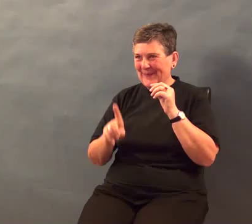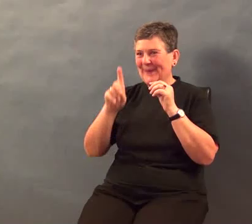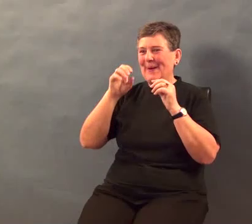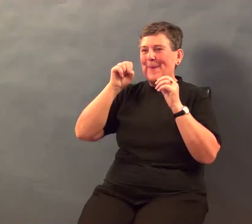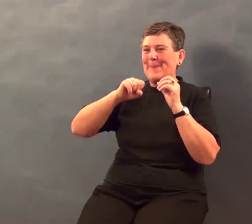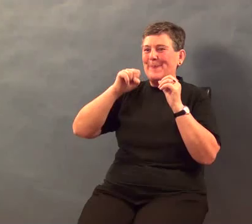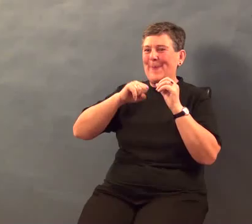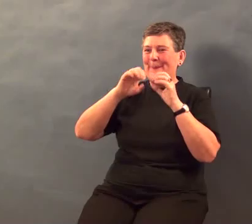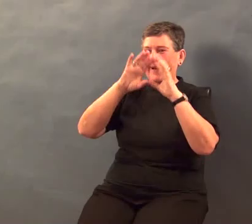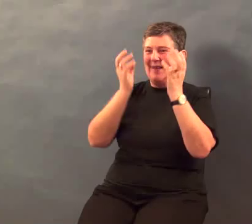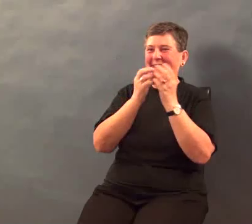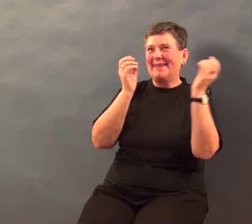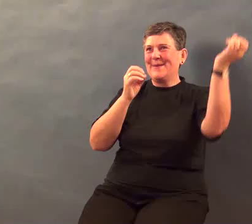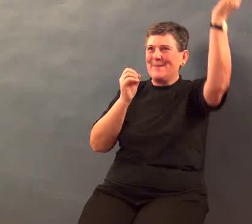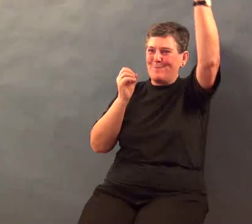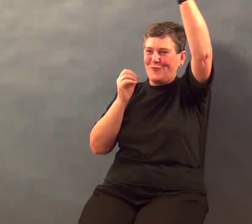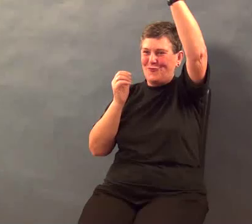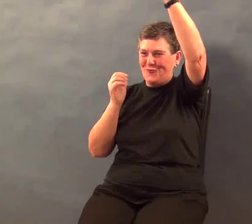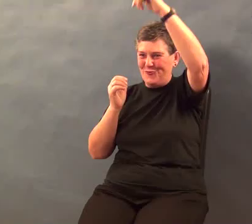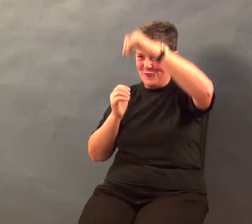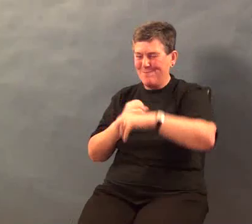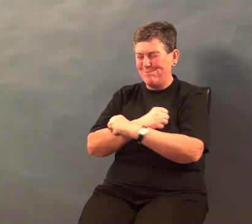Bomba z góry spadła na dół i wybuchła.